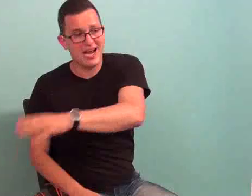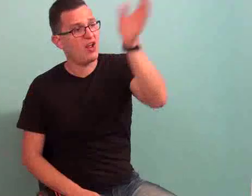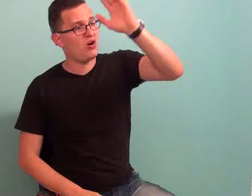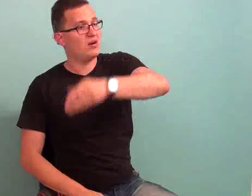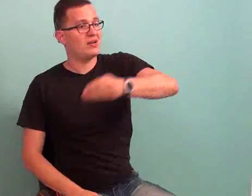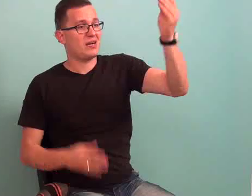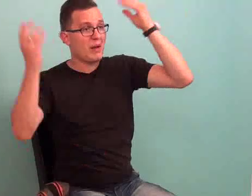Wołają go.